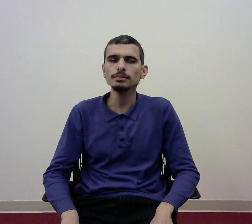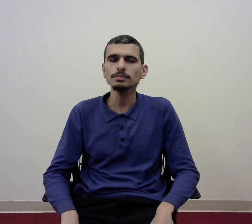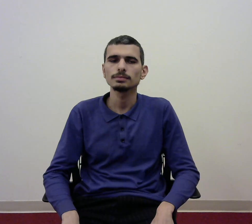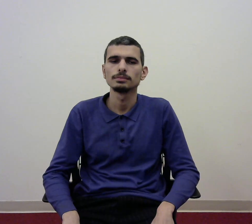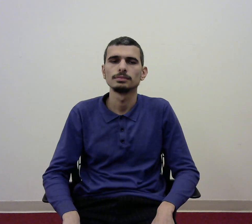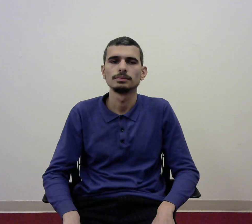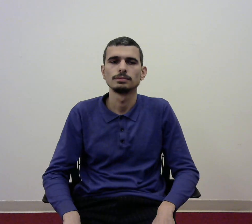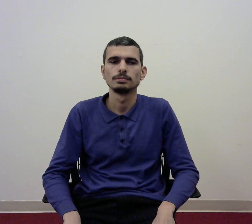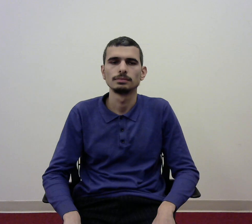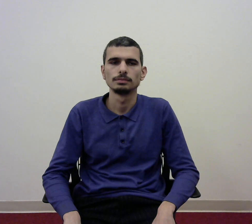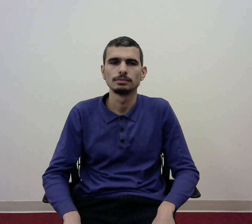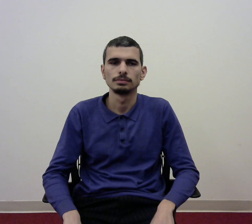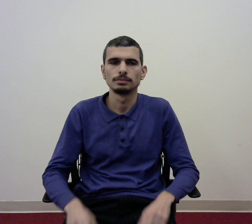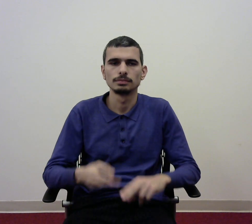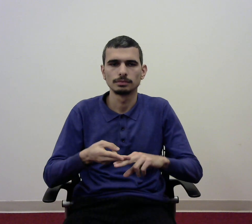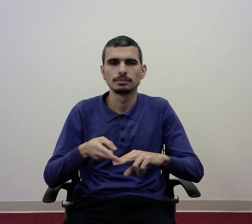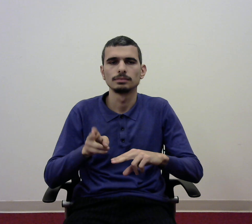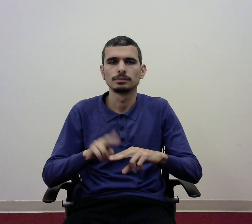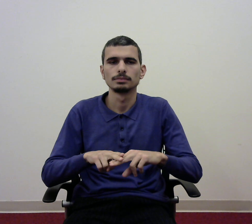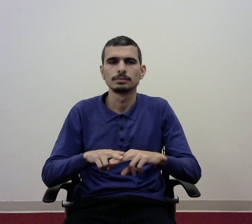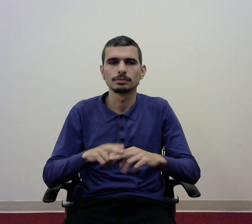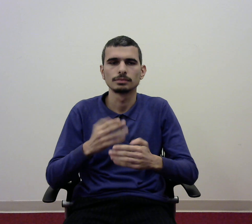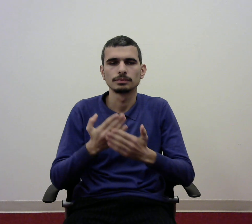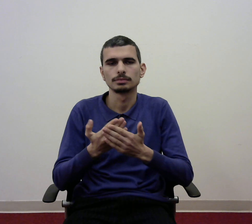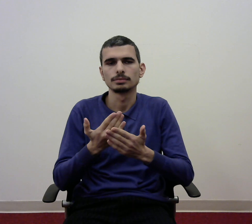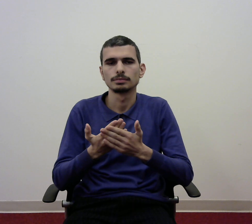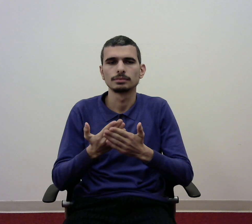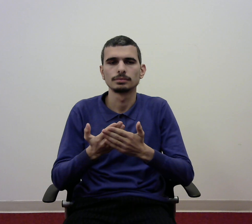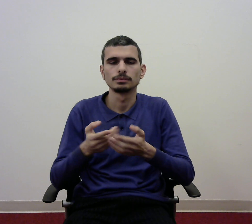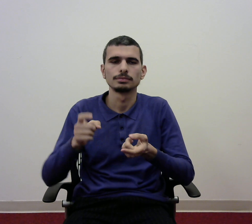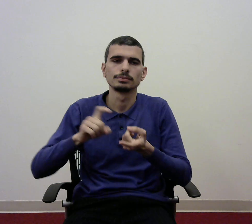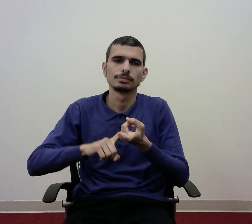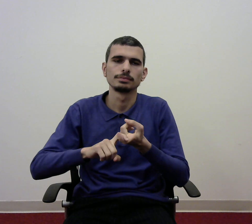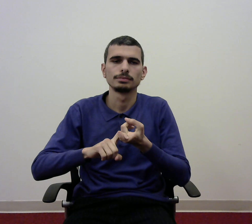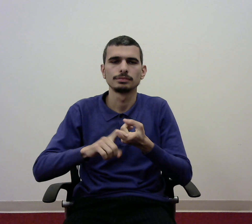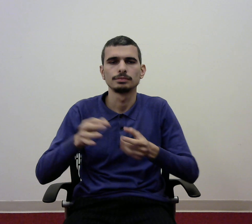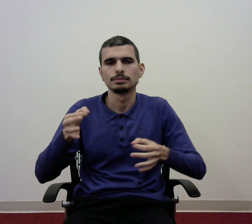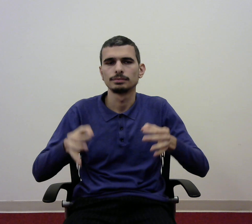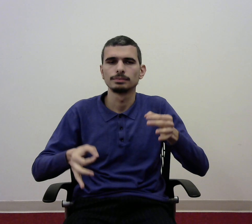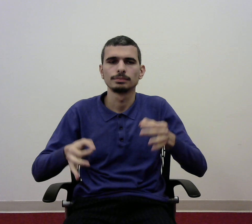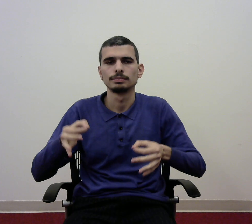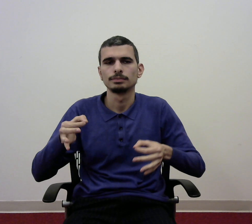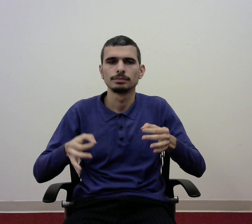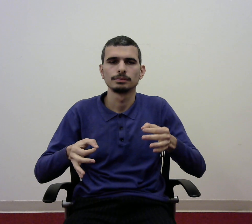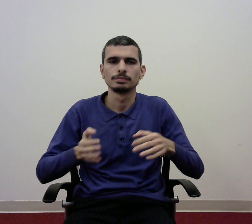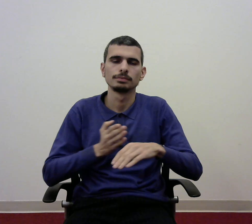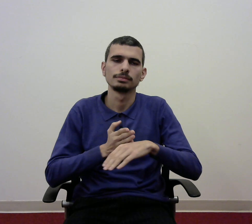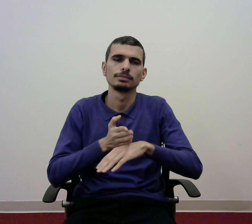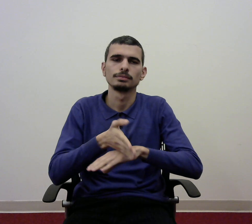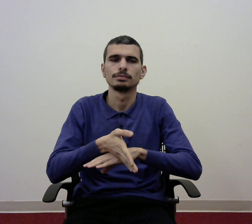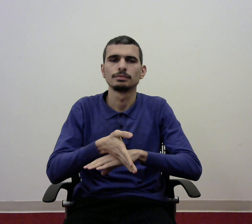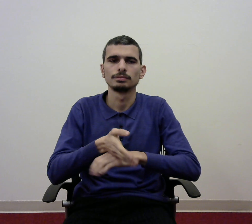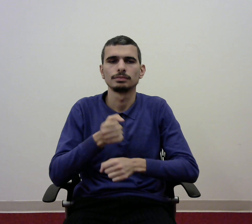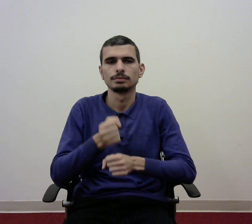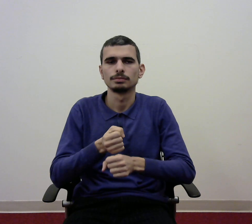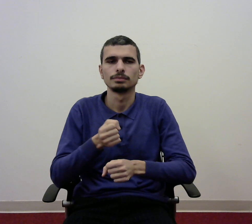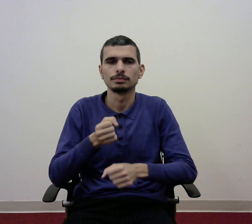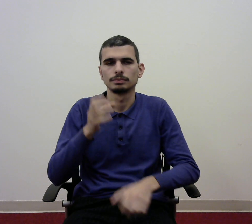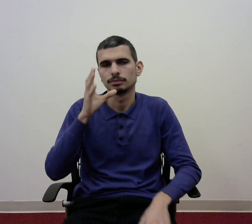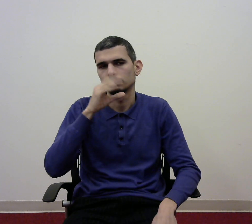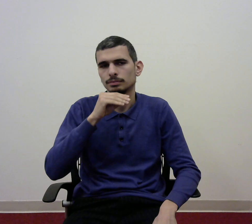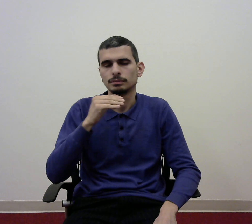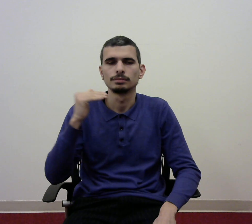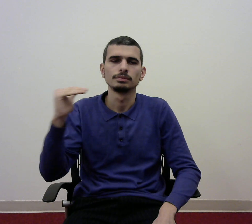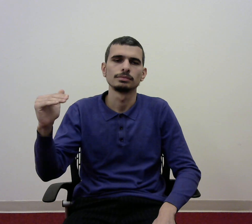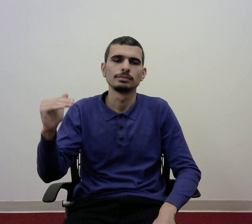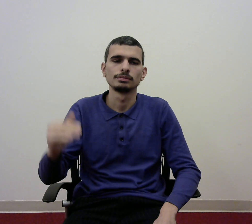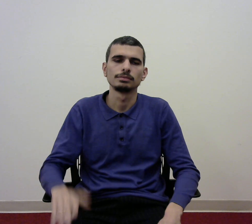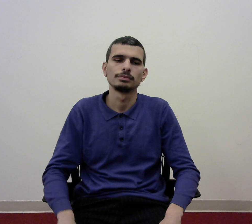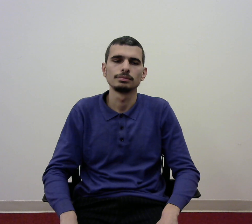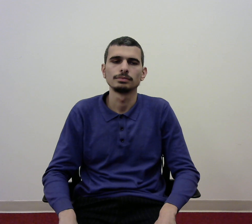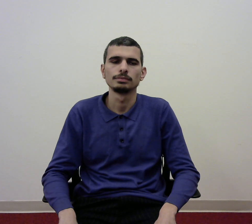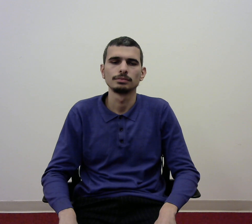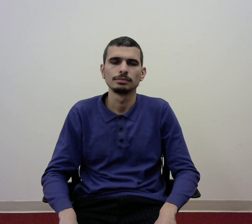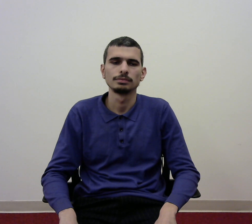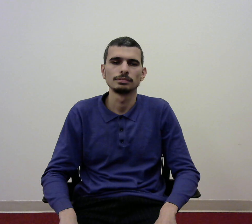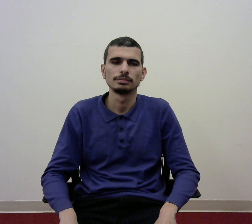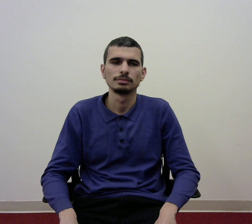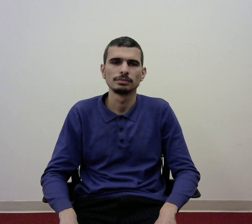Bu məsələ ilə bağlı məhkəməyə müraciət edə bilərsiniz